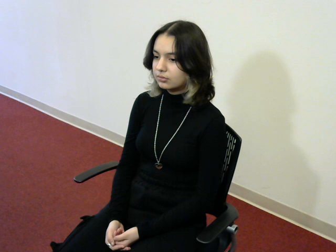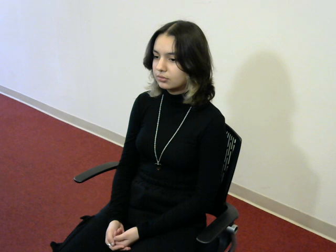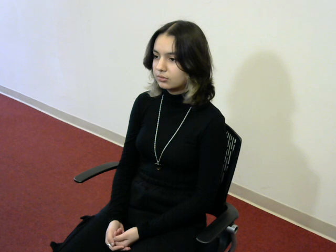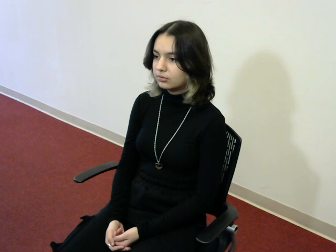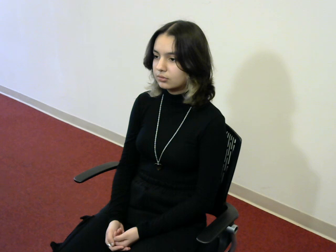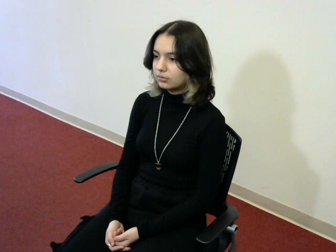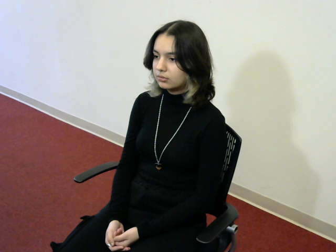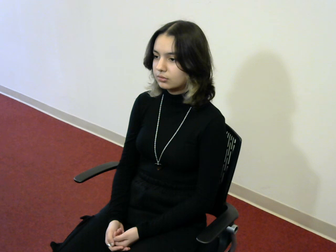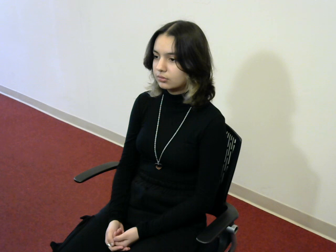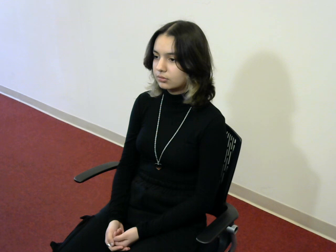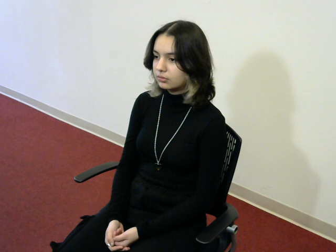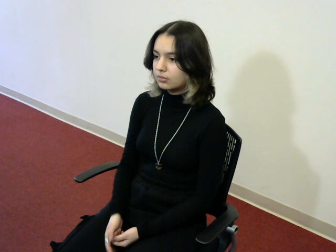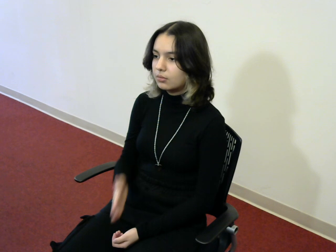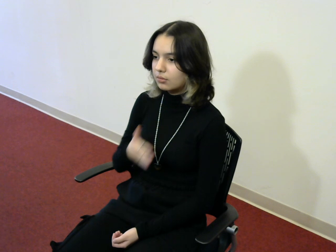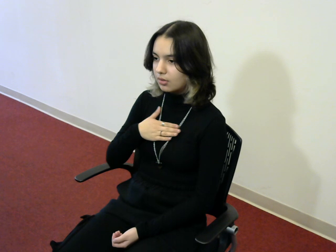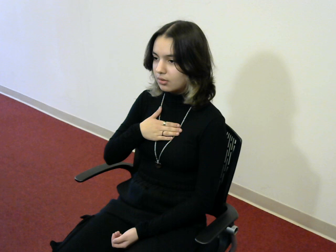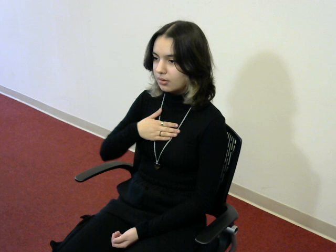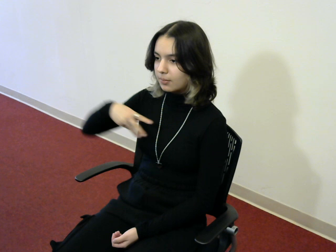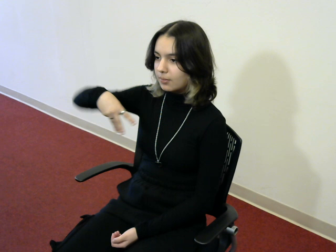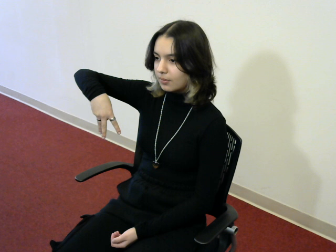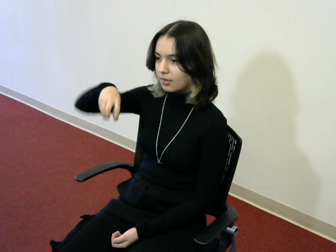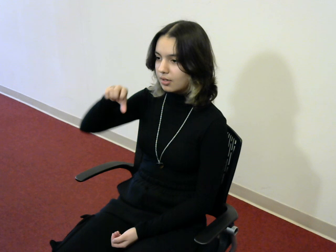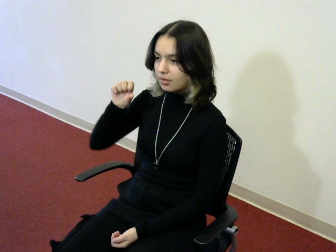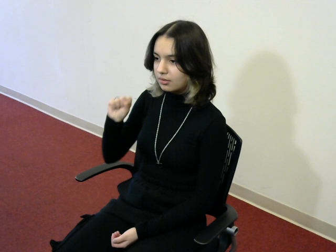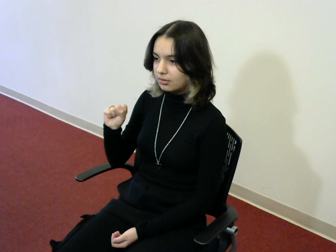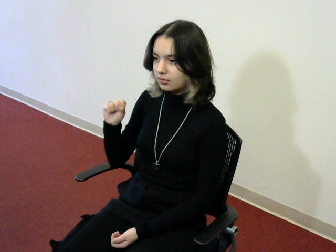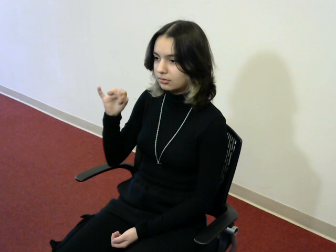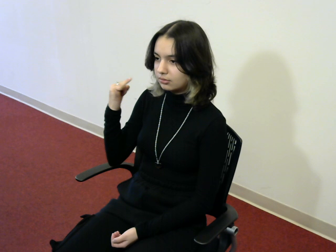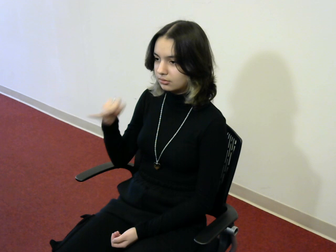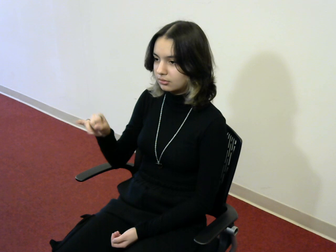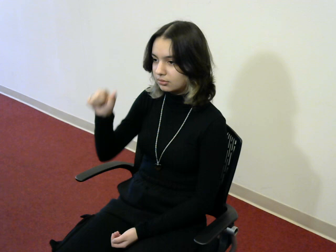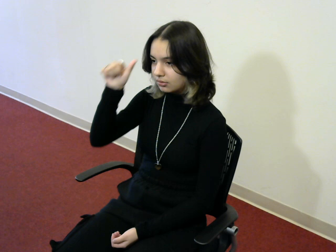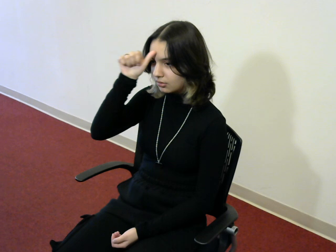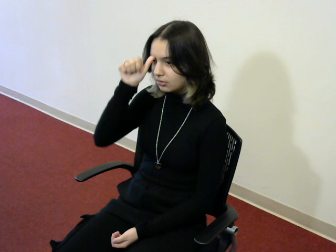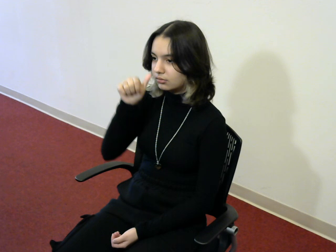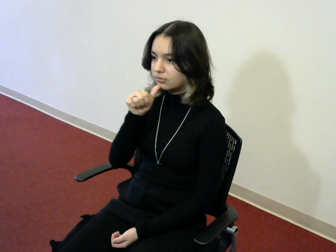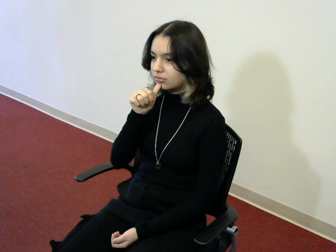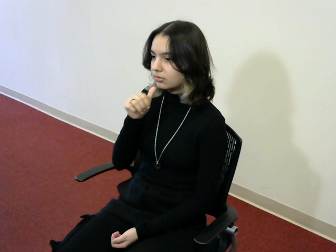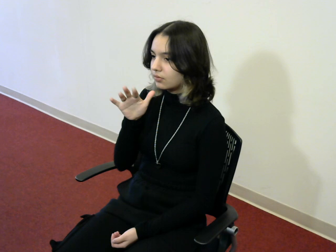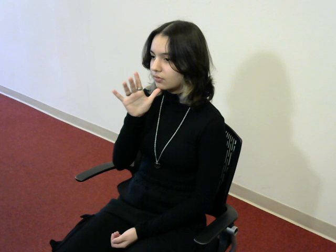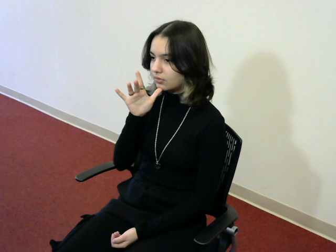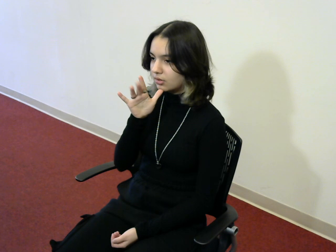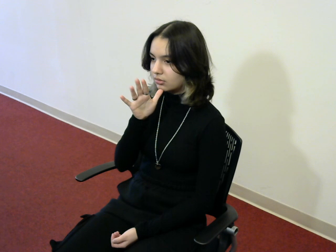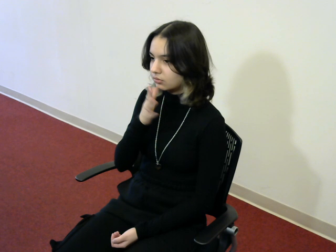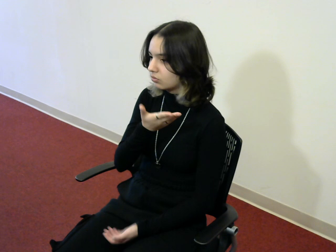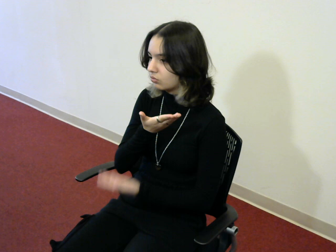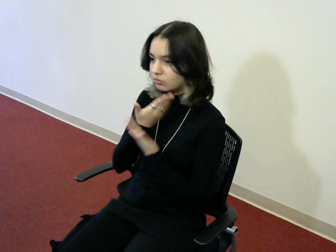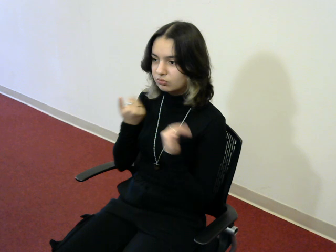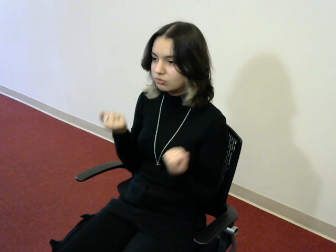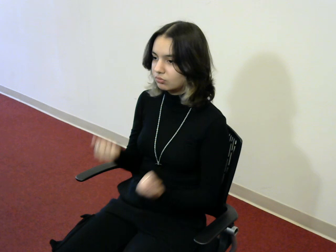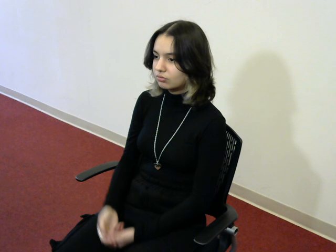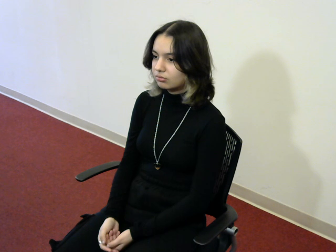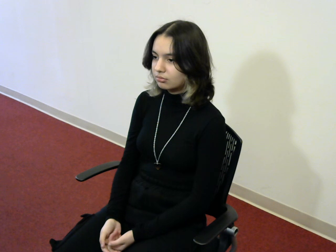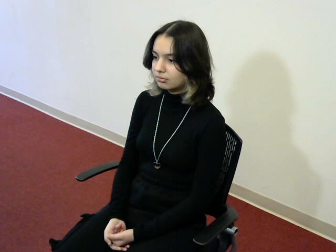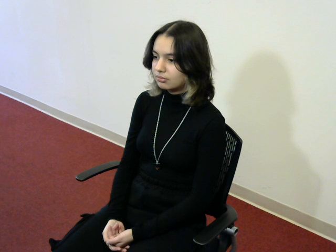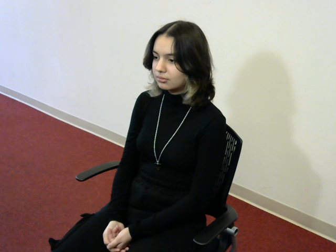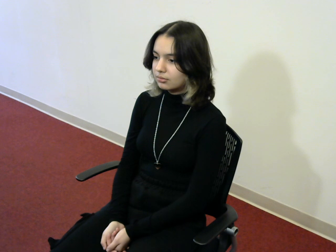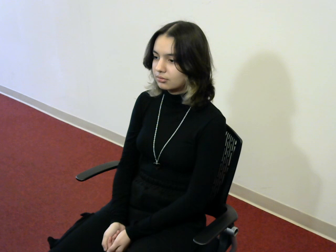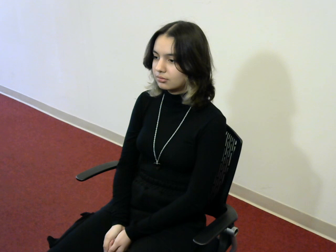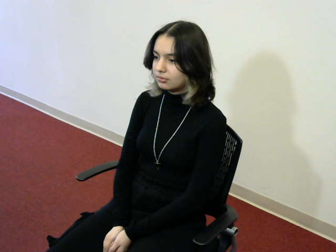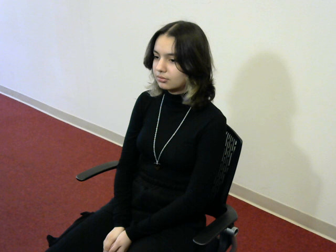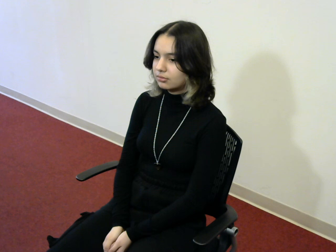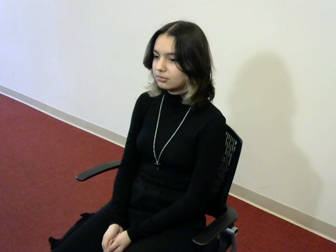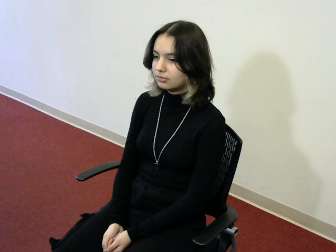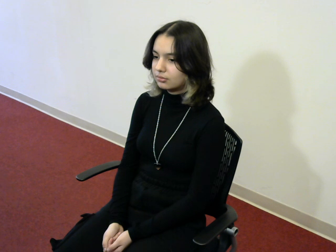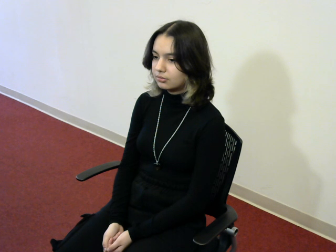Mənim may ayında vaxtım yoxdur